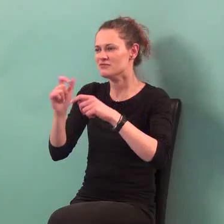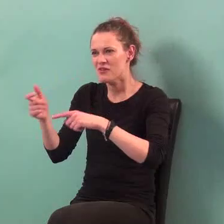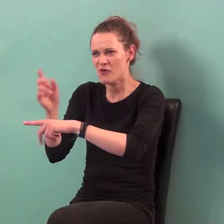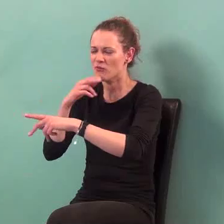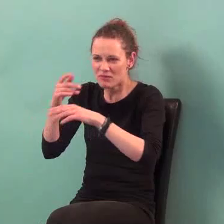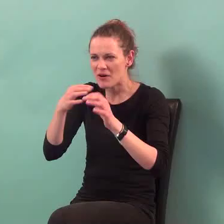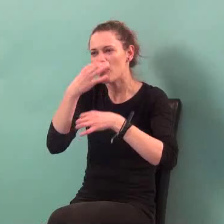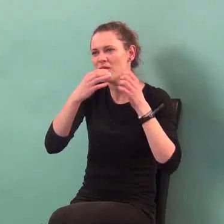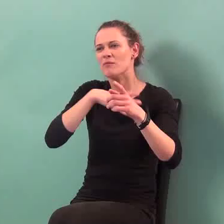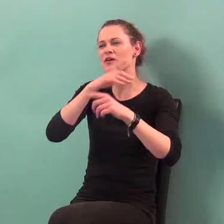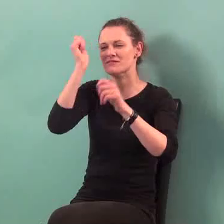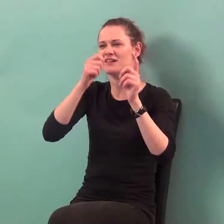A głusi opowiadają, że była straż pożarna.